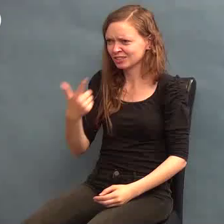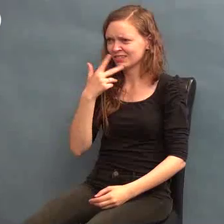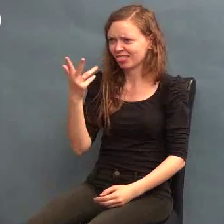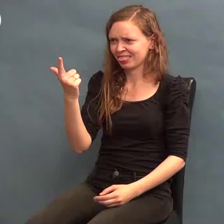Były trzy, a są dwa.